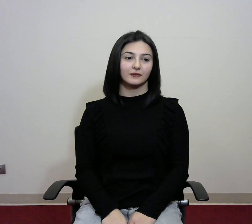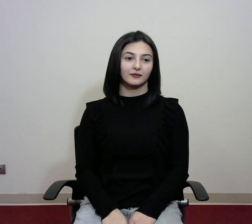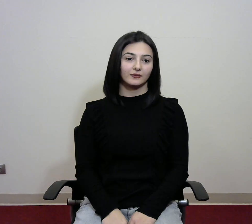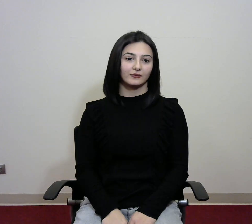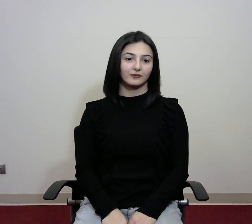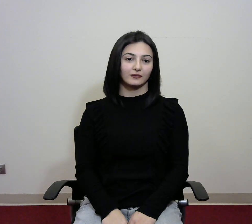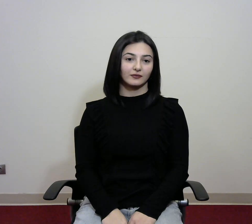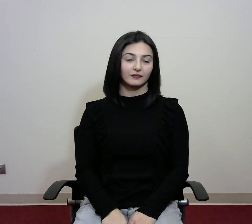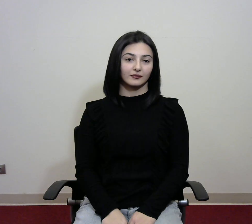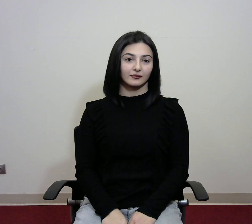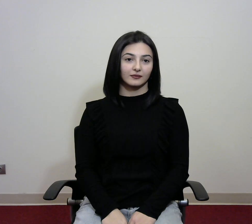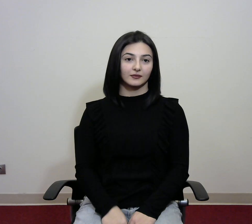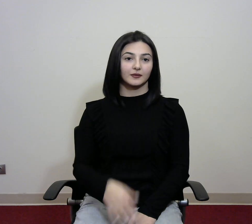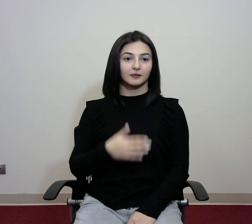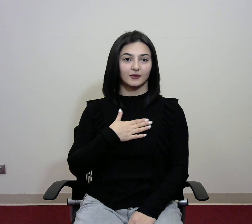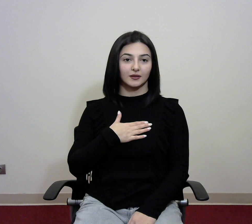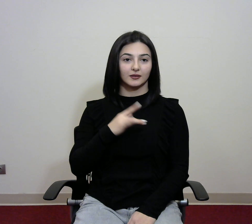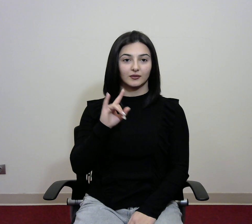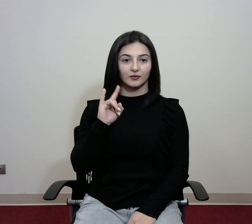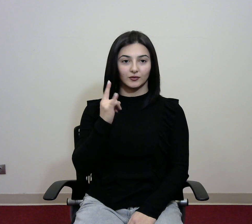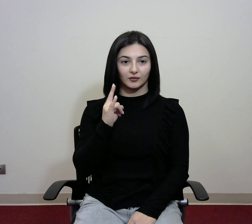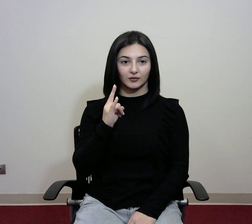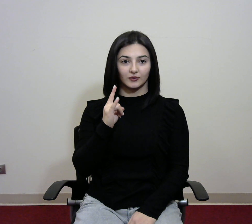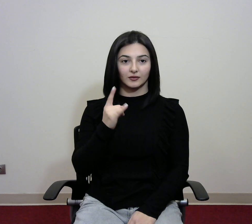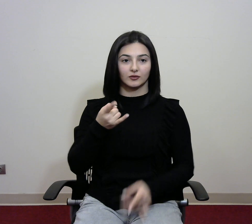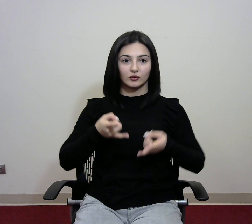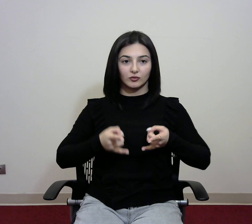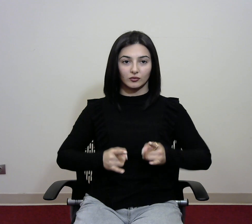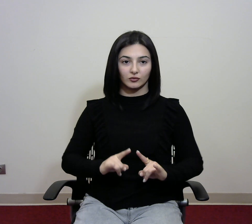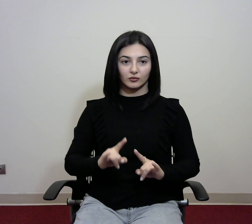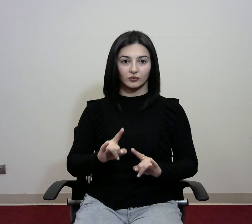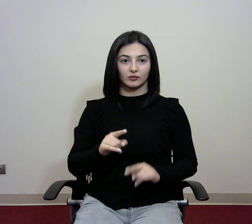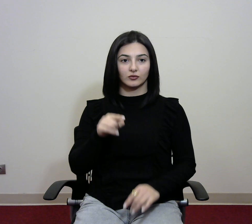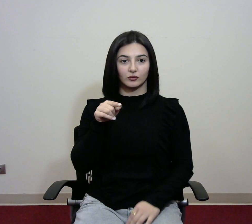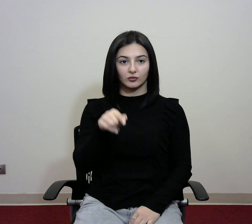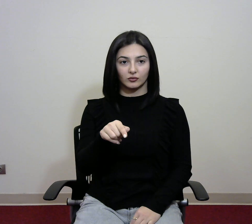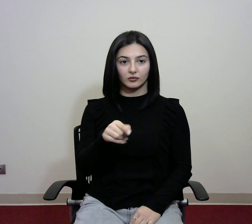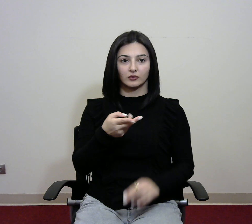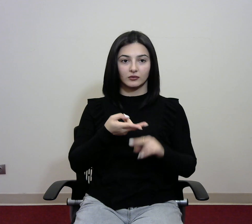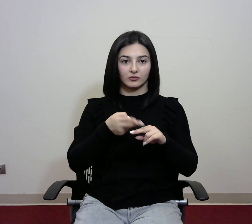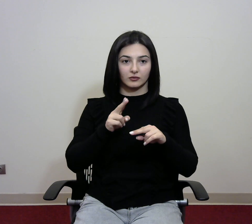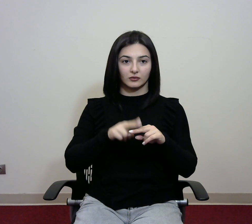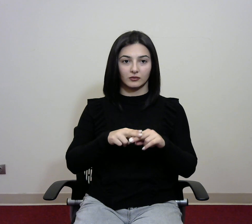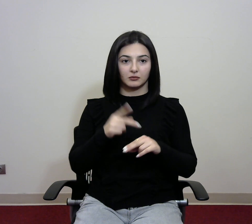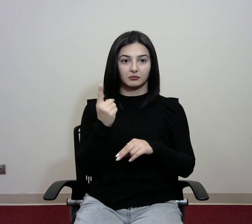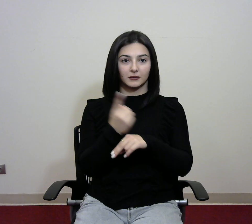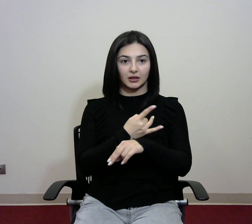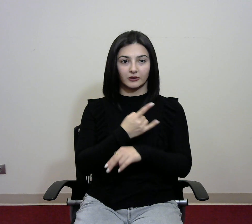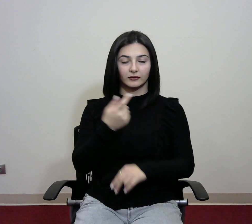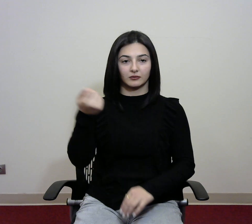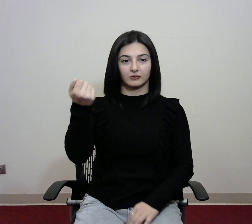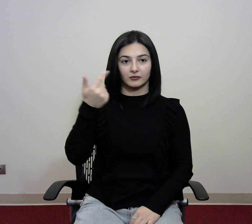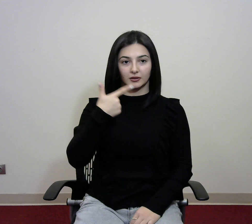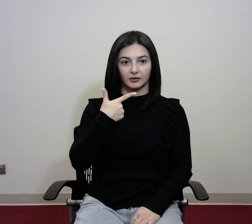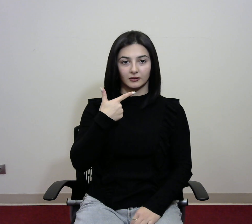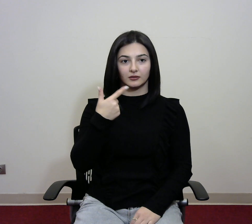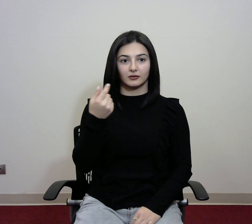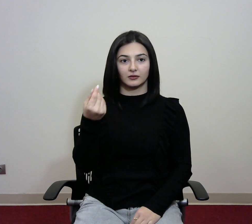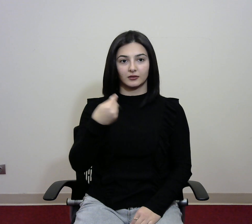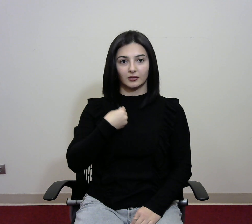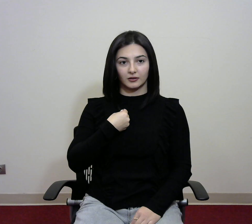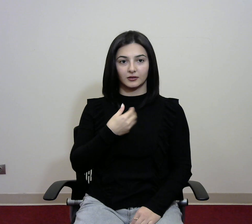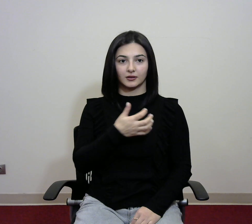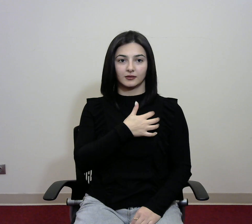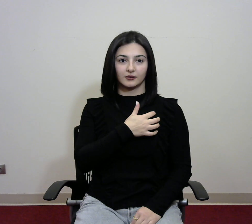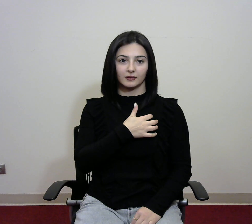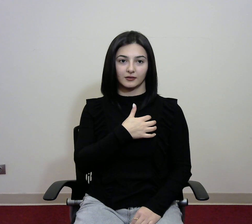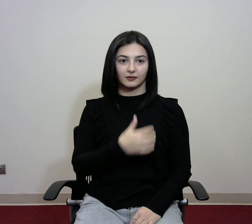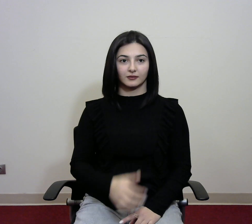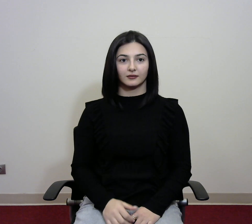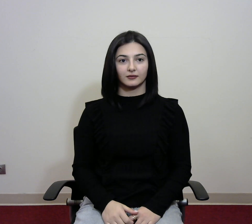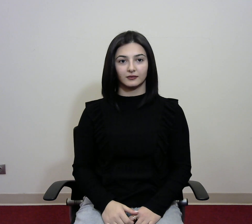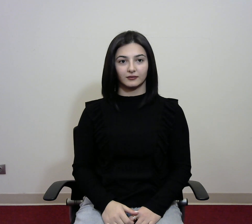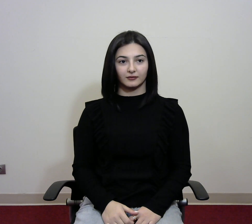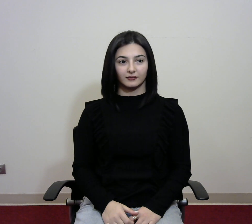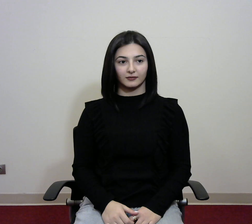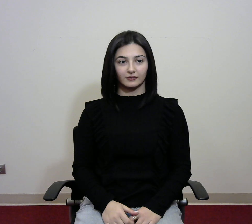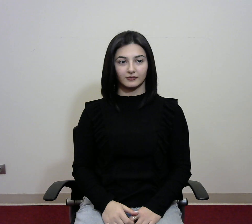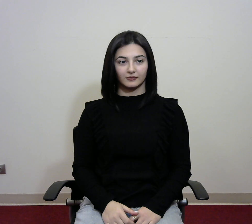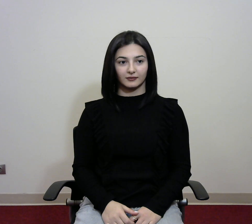Mənim uşağım anadan olub, ona görə birdəfəlik müavinət almaq istəyirəm